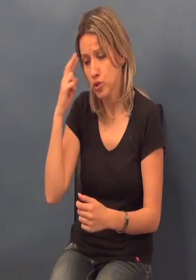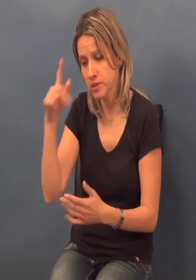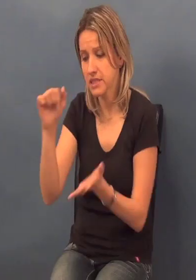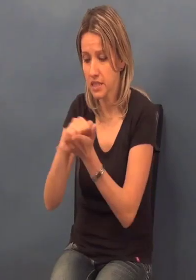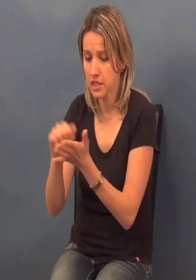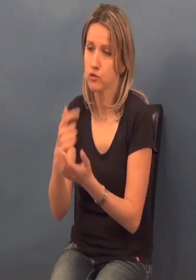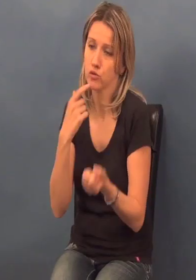Rozumiem, masz zajęte terminy.